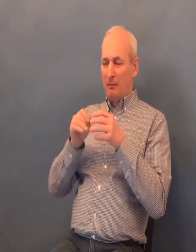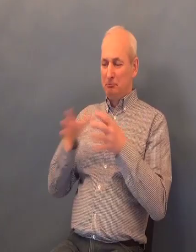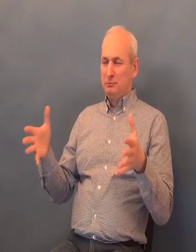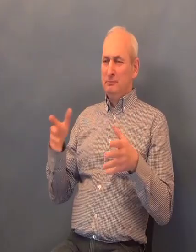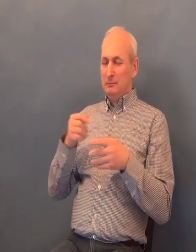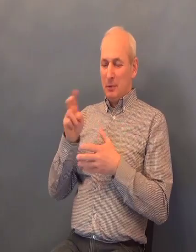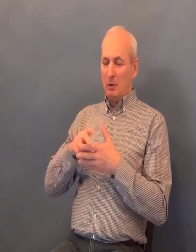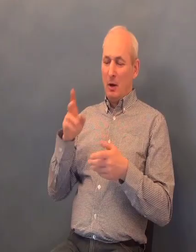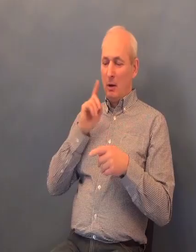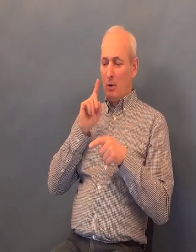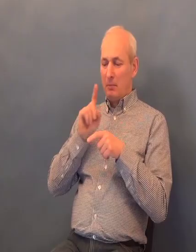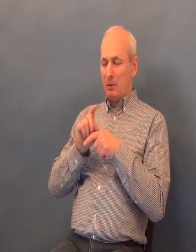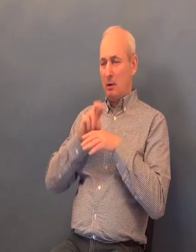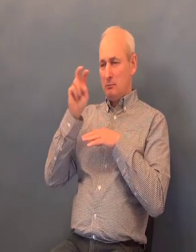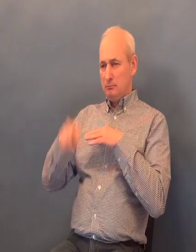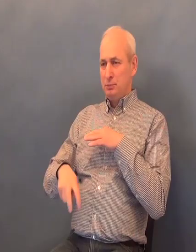Pies wstaje, a chłopiec też wyskakuje na zewnątrz przez okno.